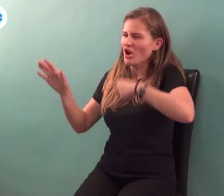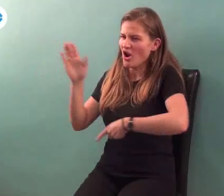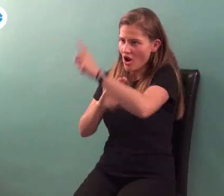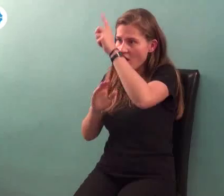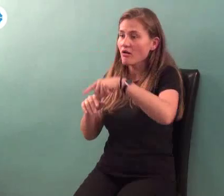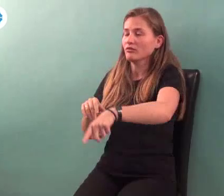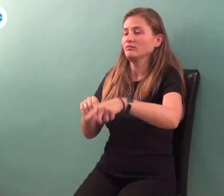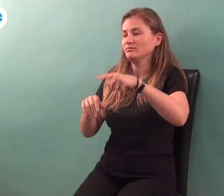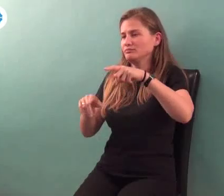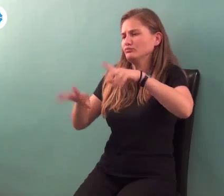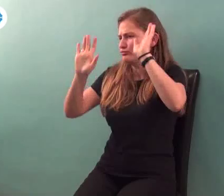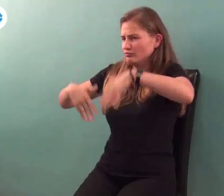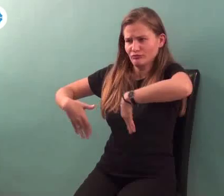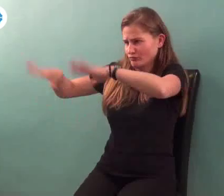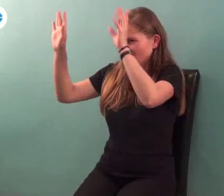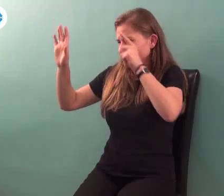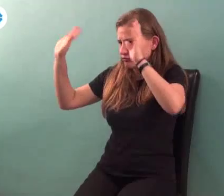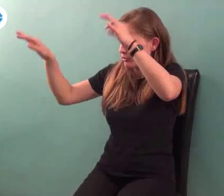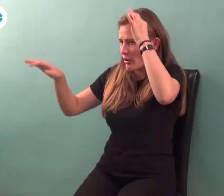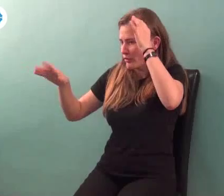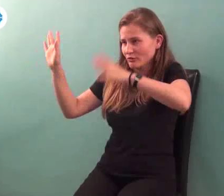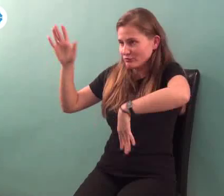A oni: "Dobra, idź spać, dobranoc."